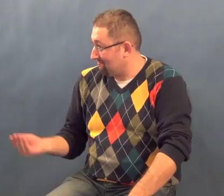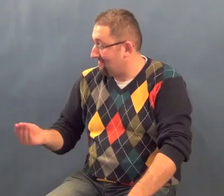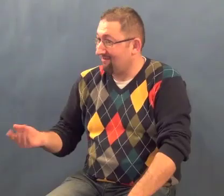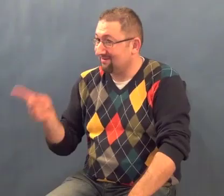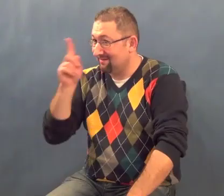Może.